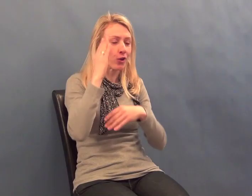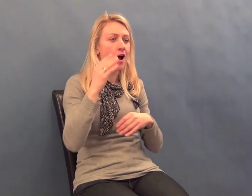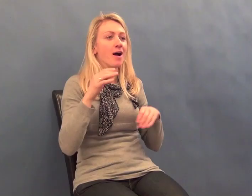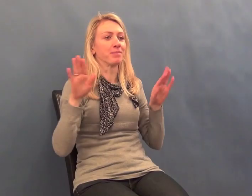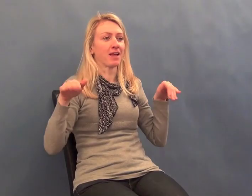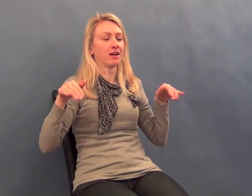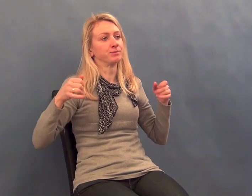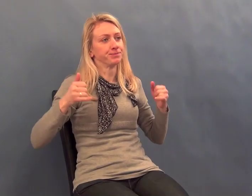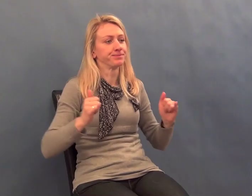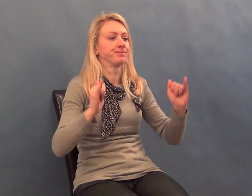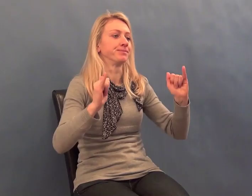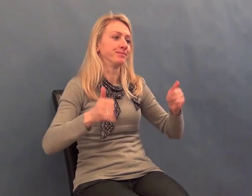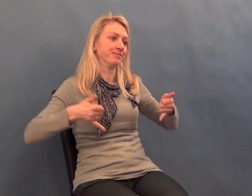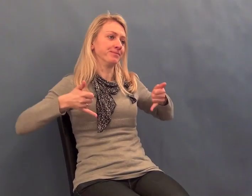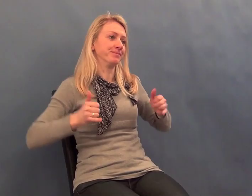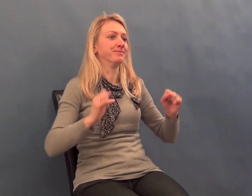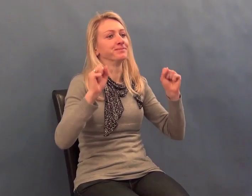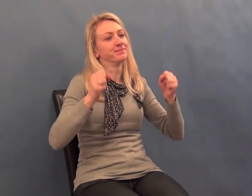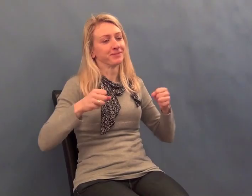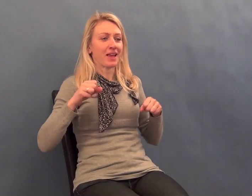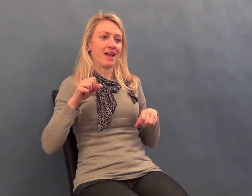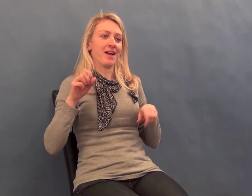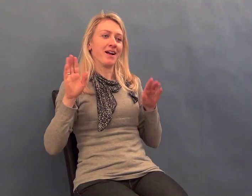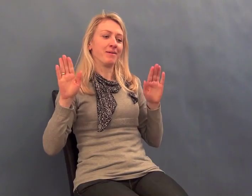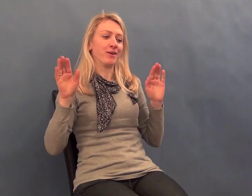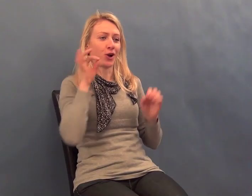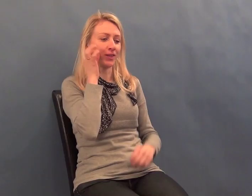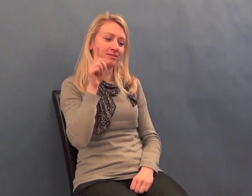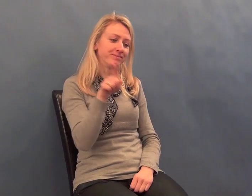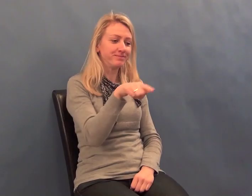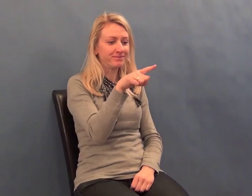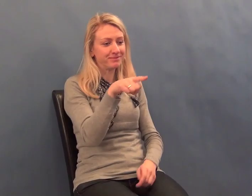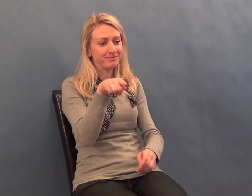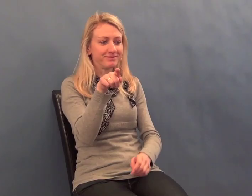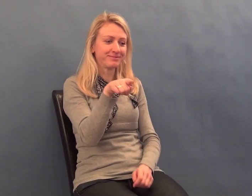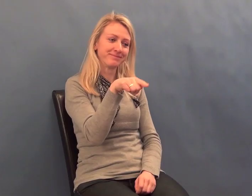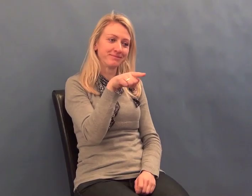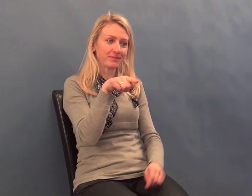Ptak huśta się na huśtawce, a kot stoi obok niego i rusza palcem w rytm huśtania.